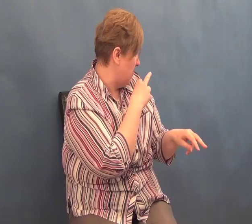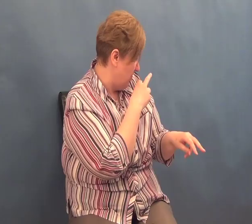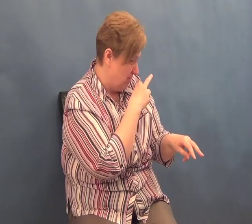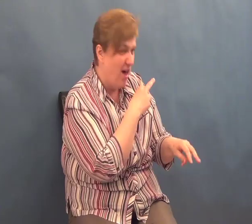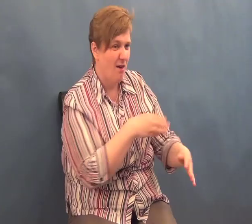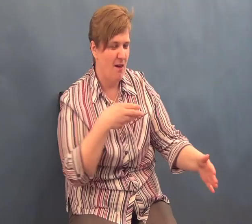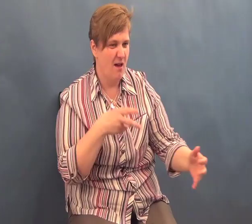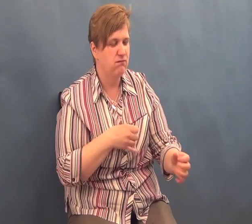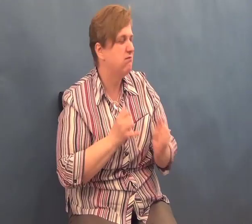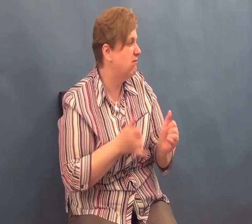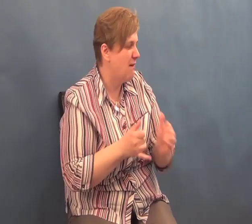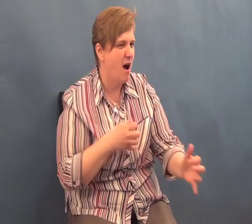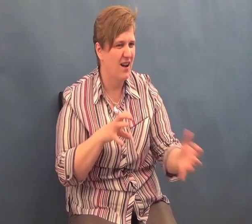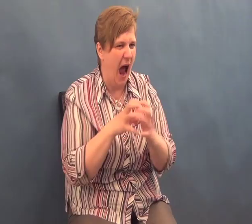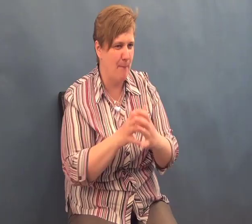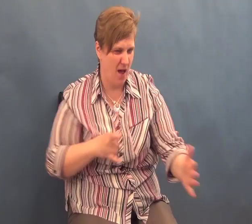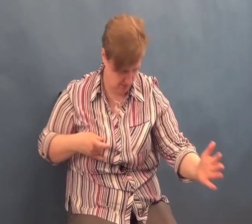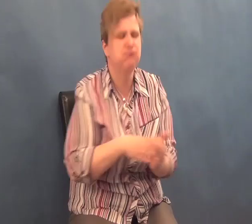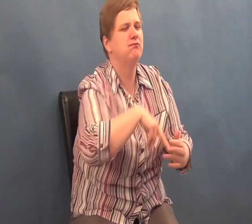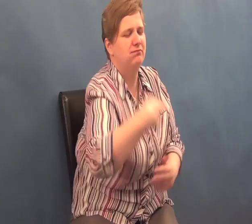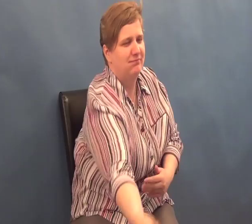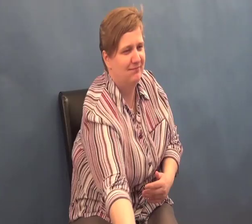I rowerem najeżdża na kamień i upada.